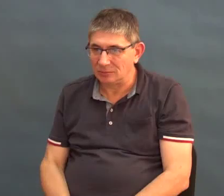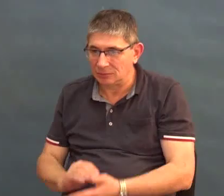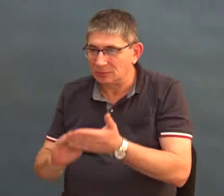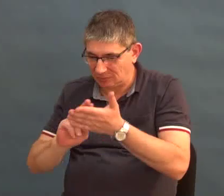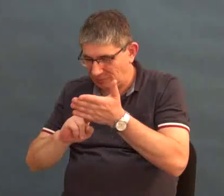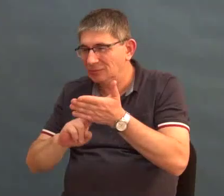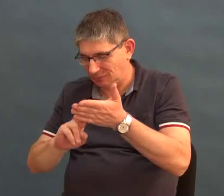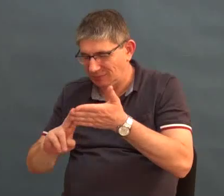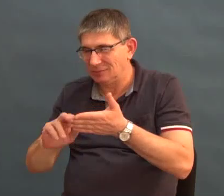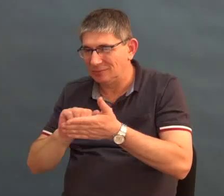Jest naklejka.